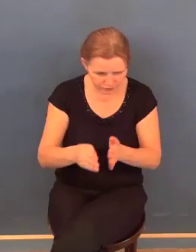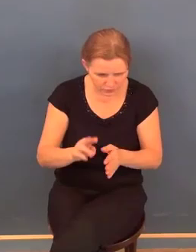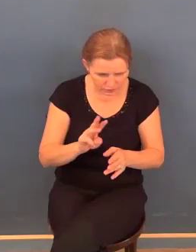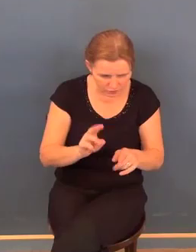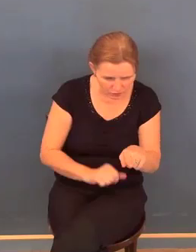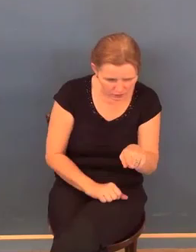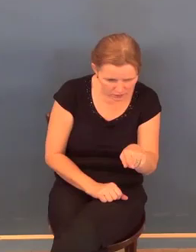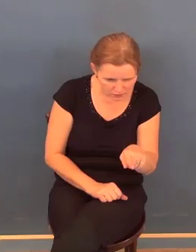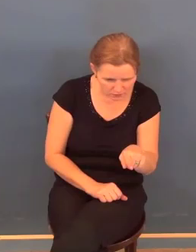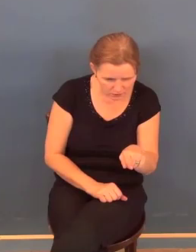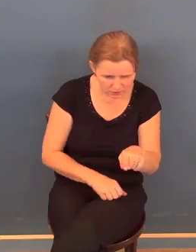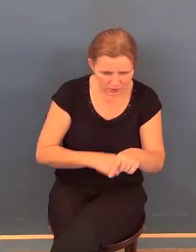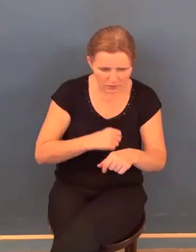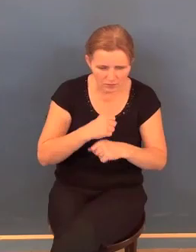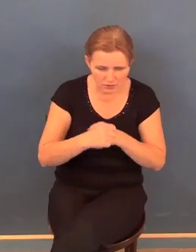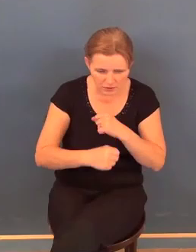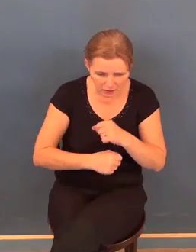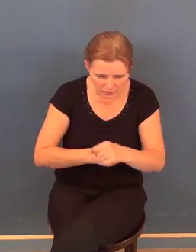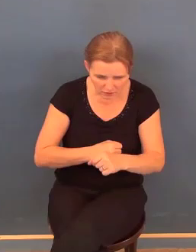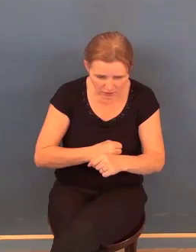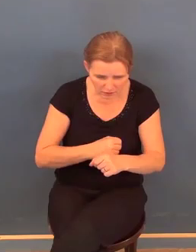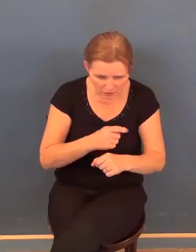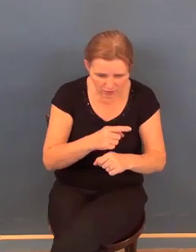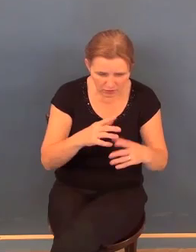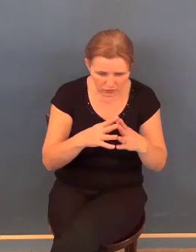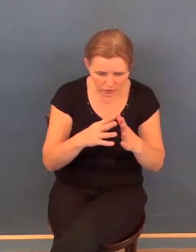Następnie, we wtorek pracuję.